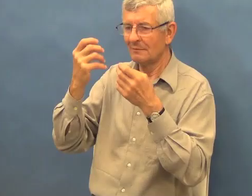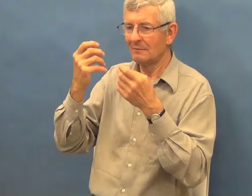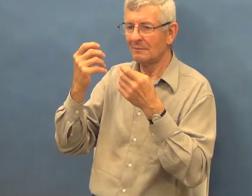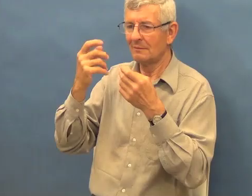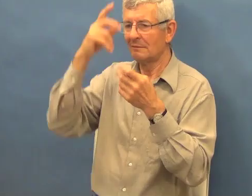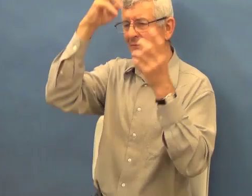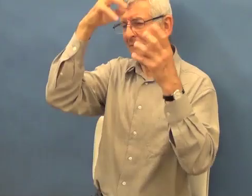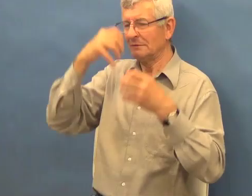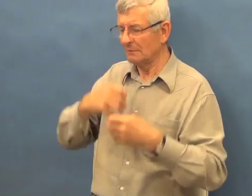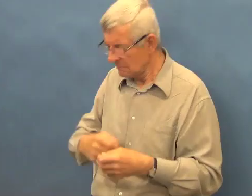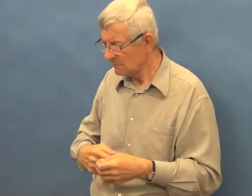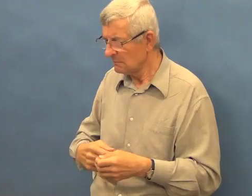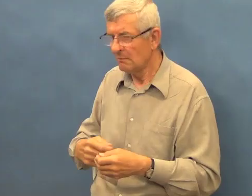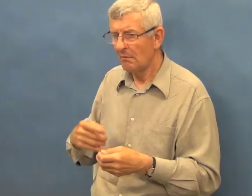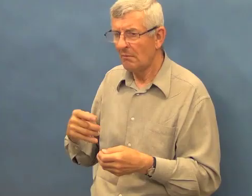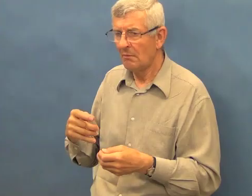On schodzi na dół i bardzo się dziwi.